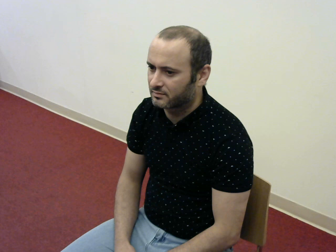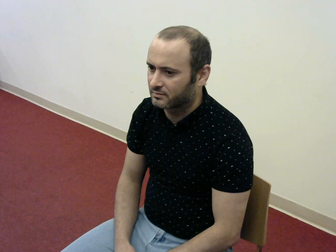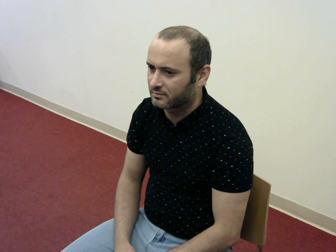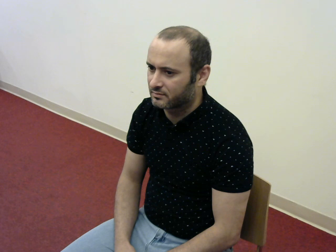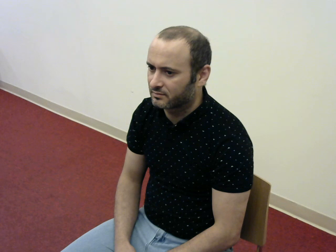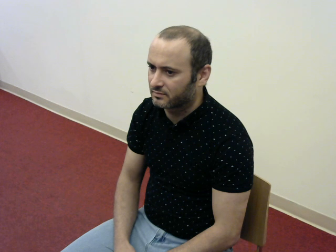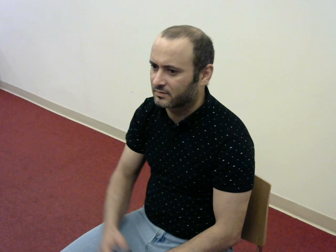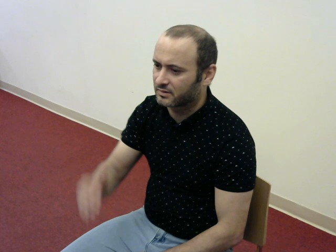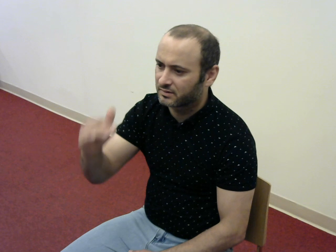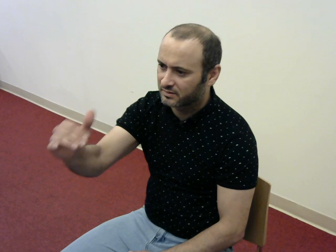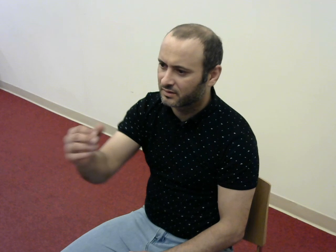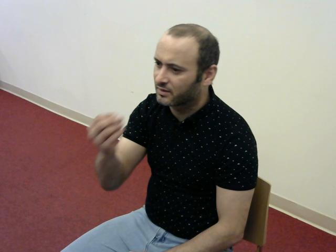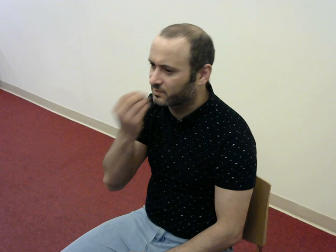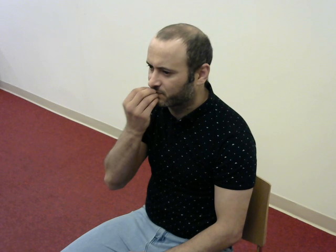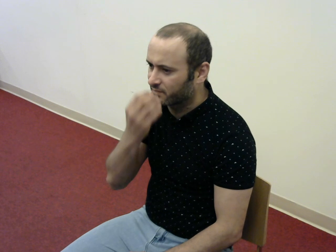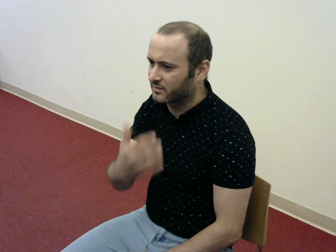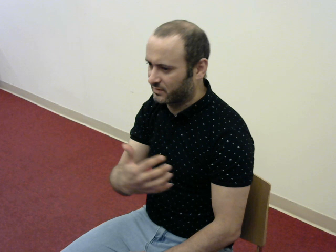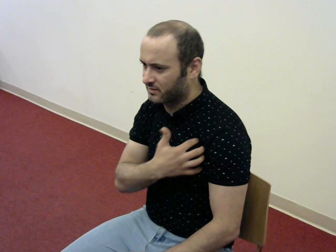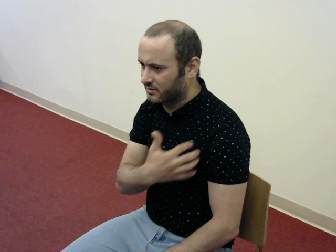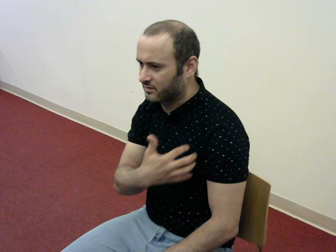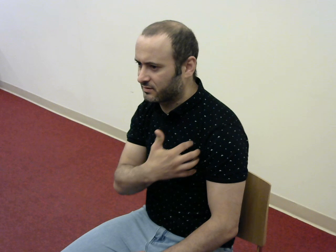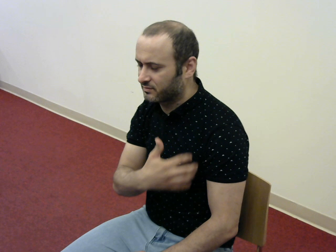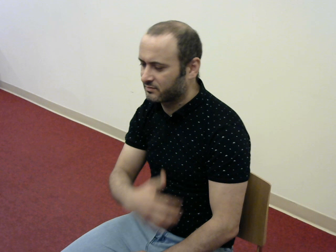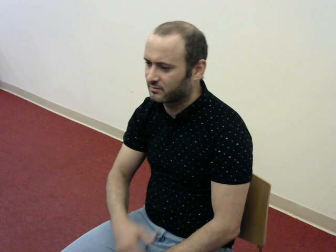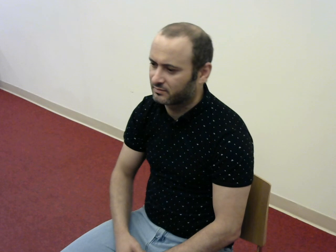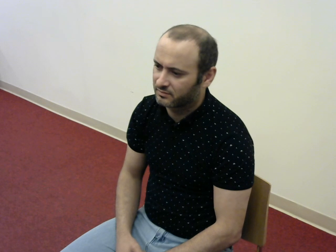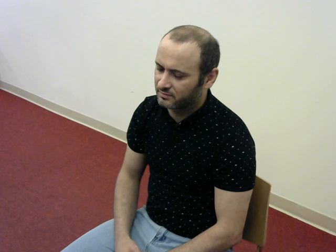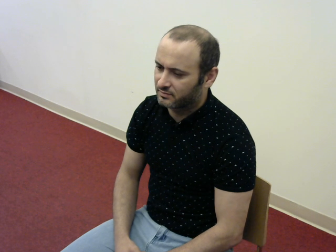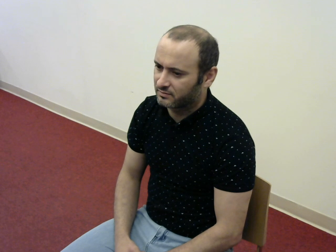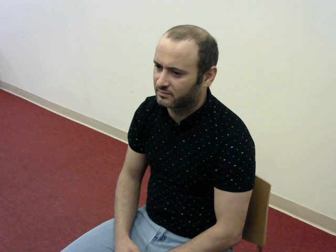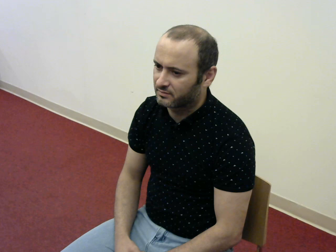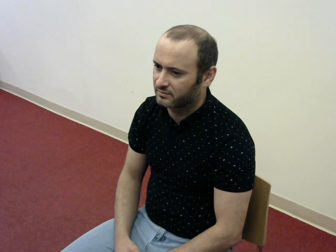Siz yemək istəyirsiniz?